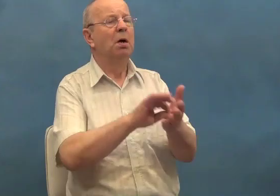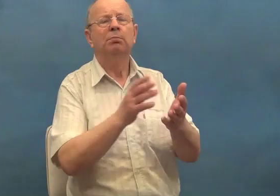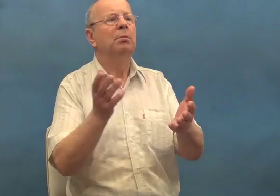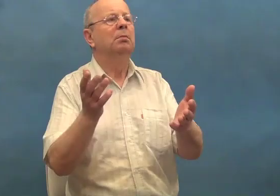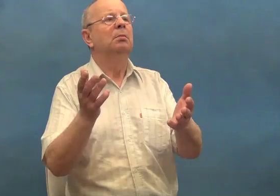Akurat.